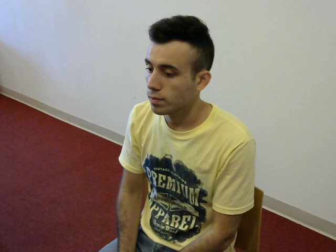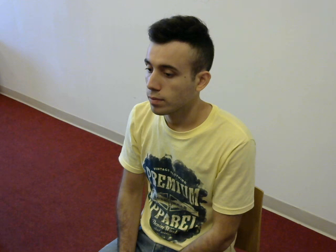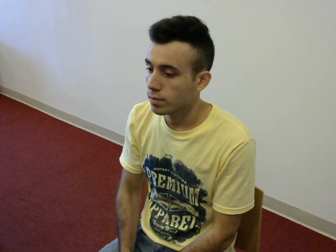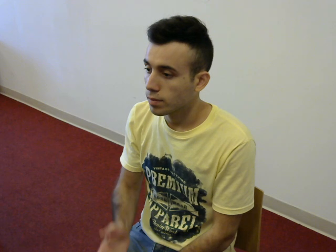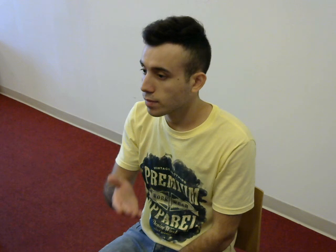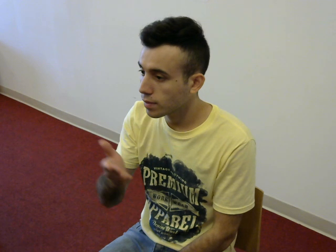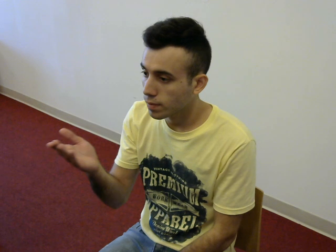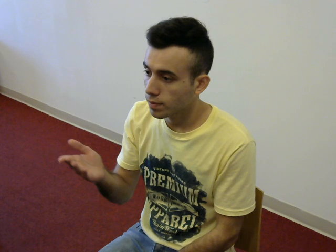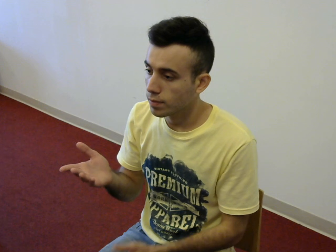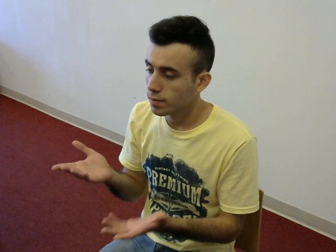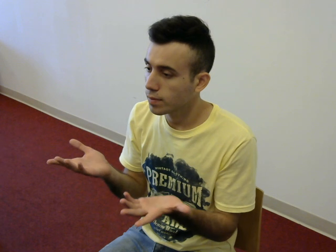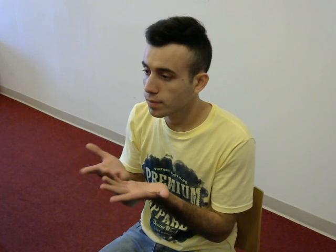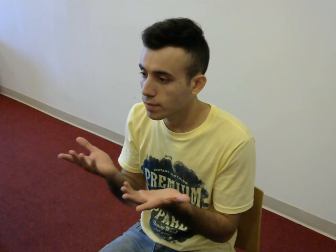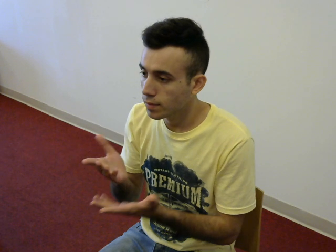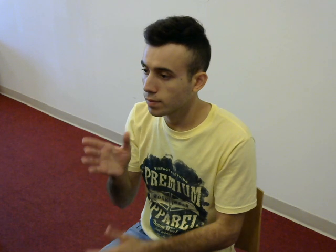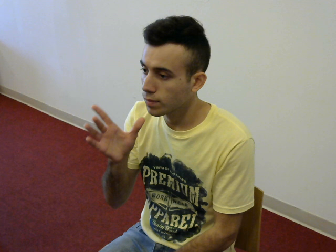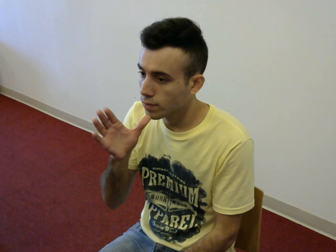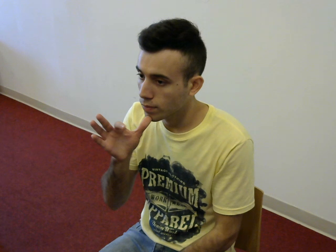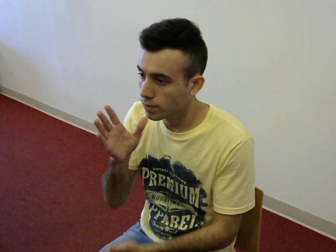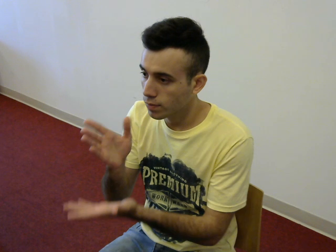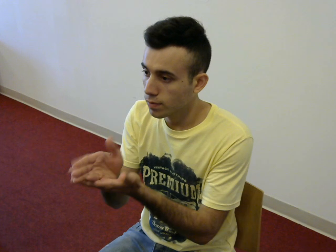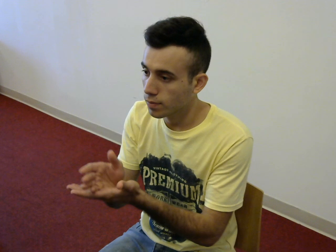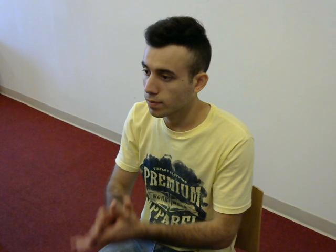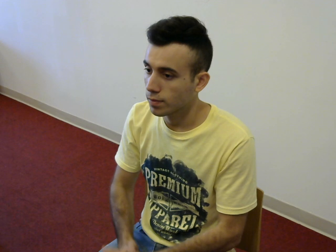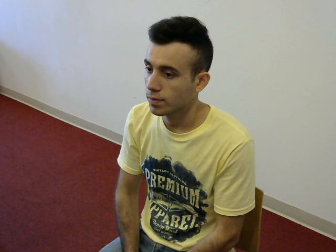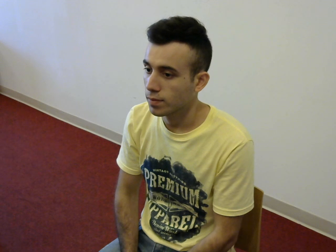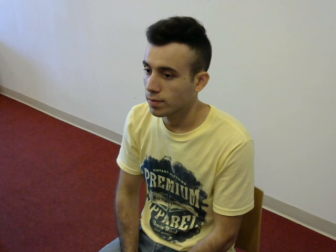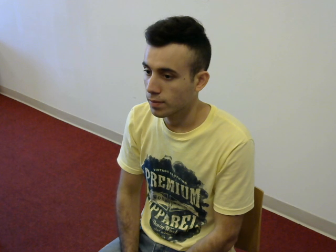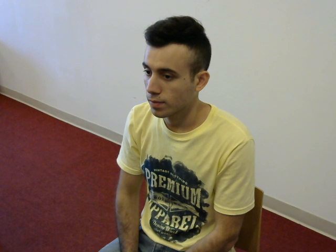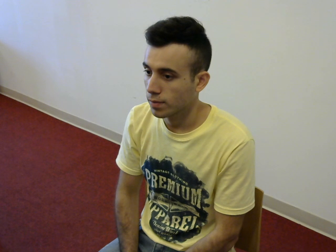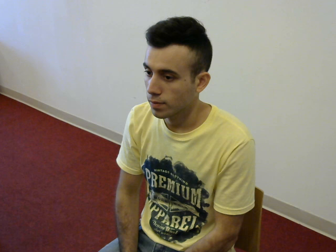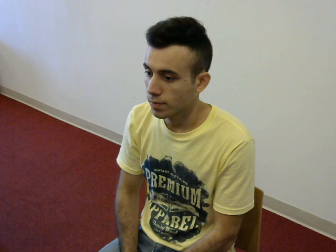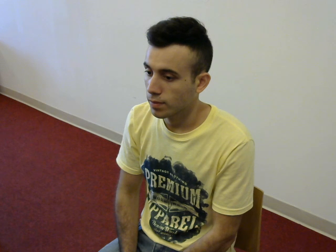Sizin neçə yaşınız var?